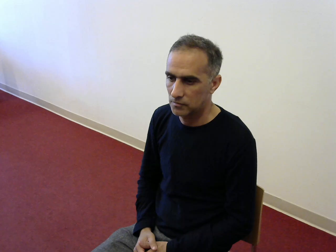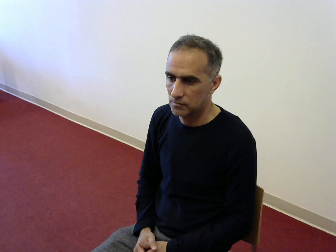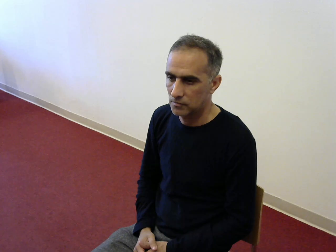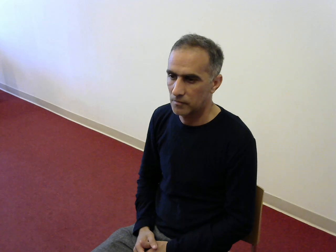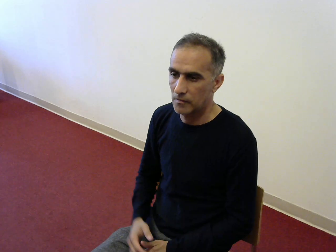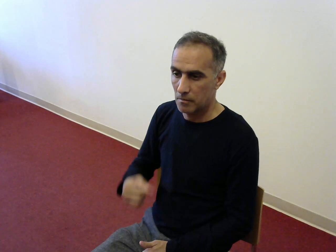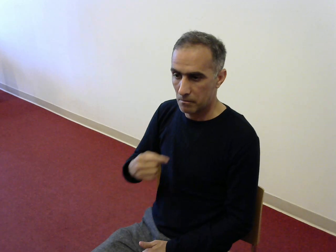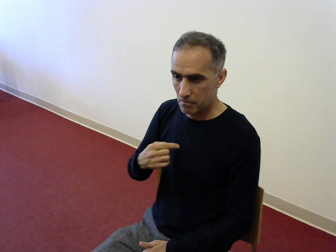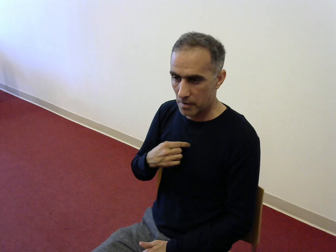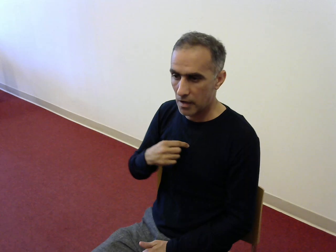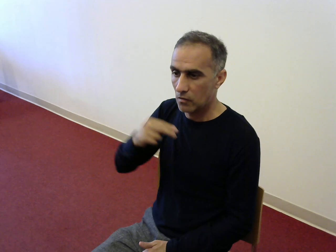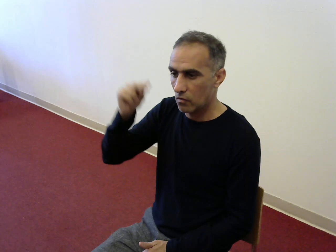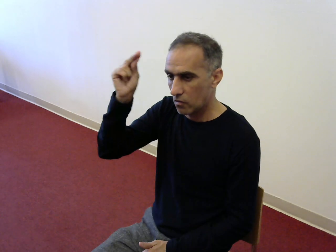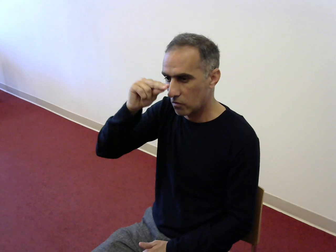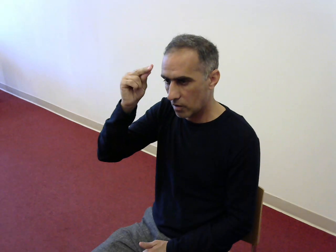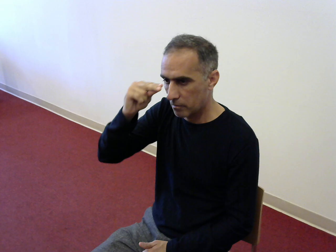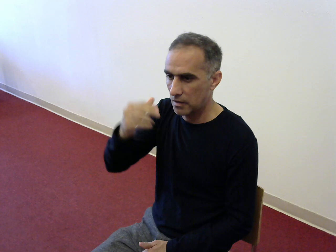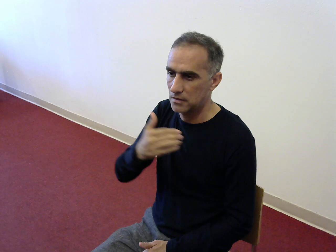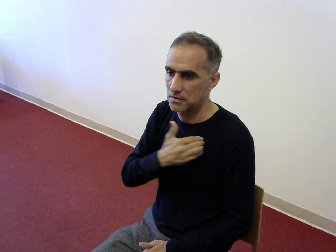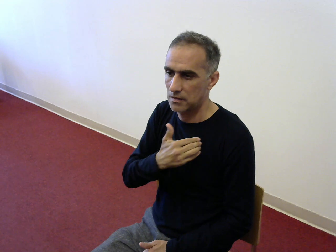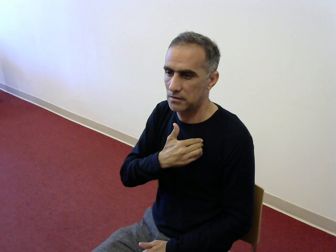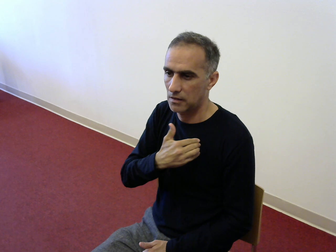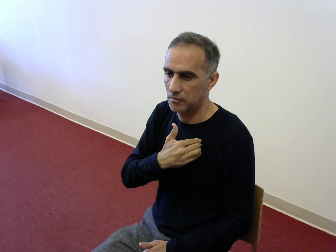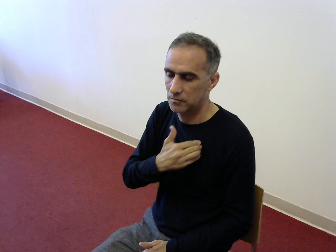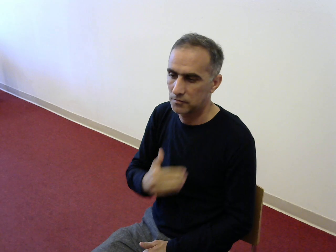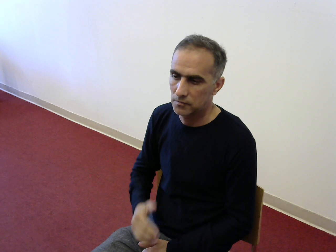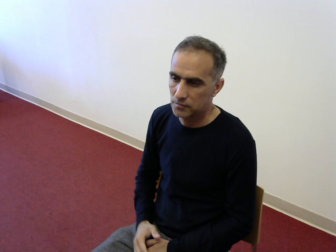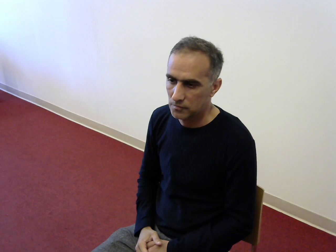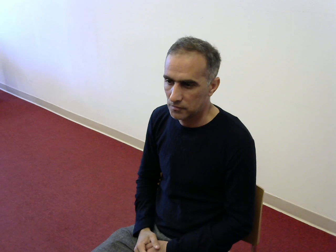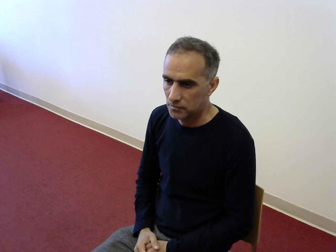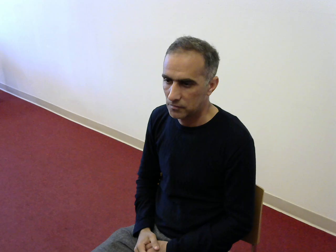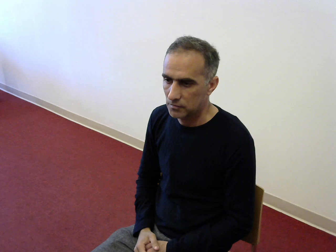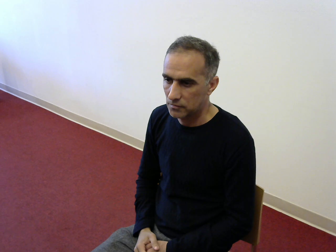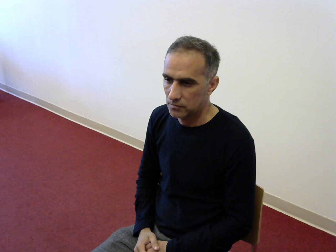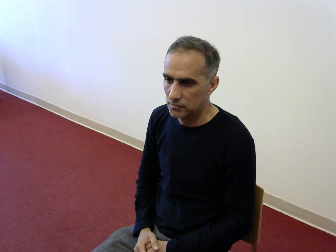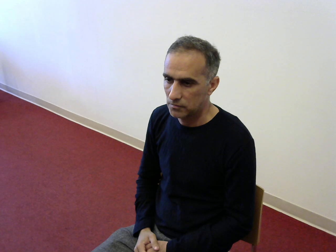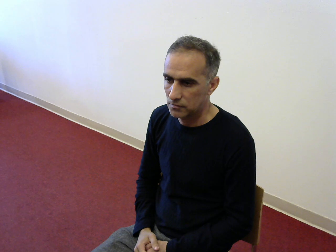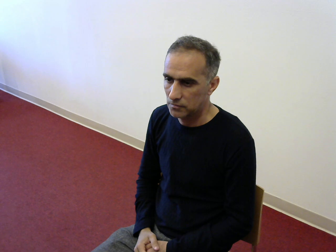Mən öyrənmək istəyirəm